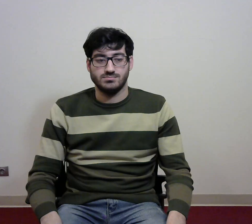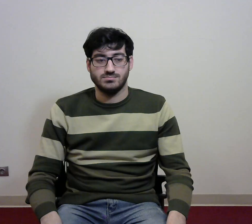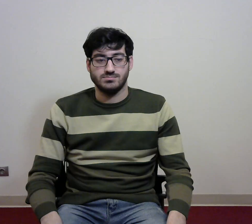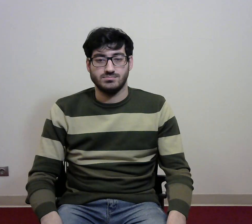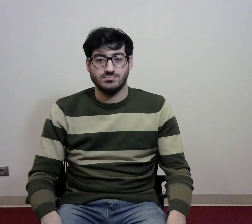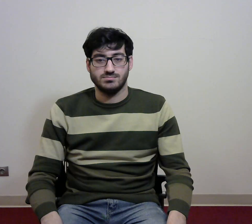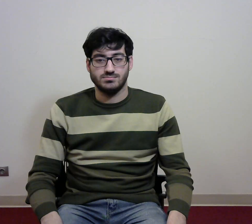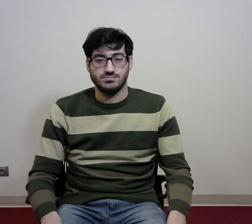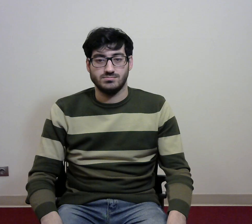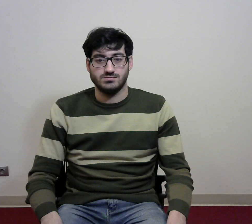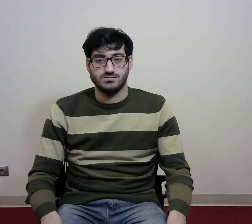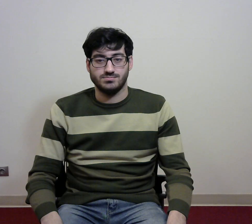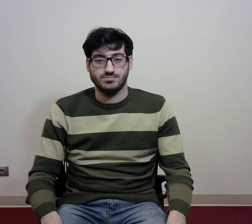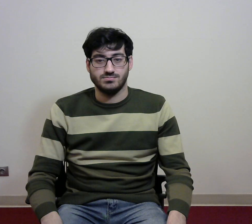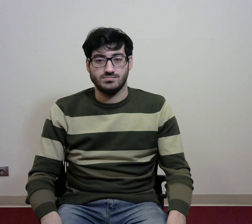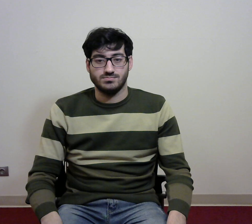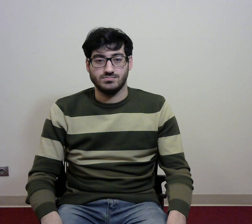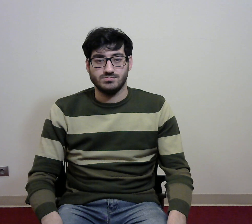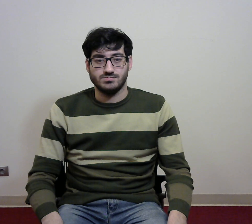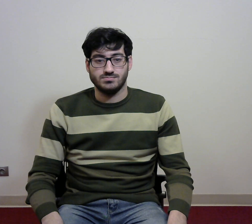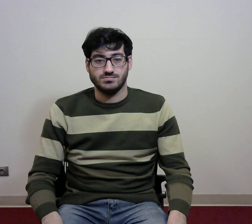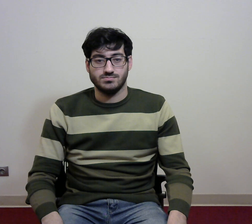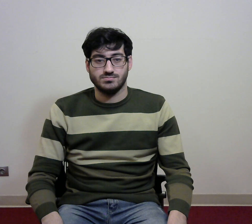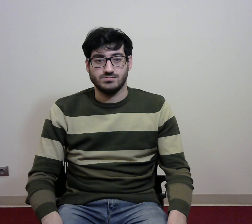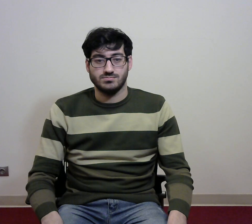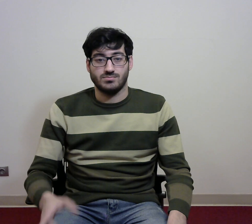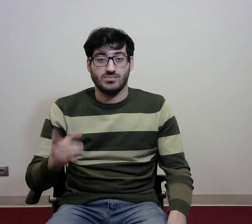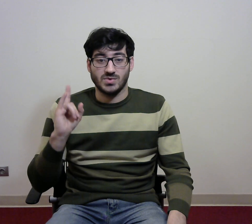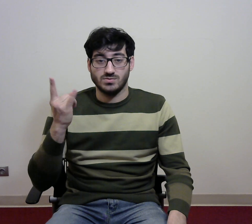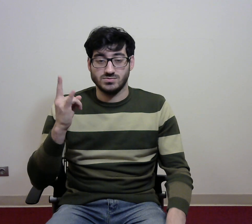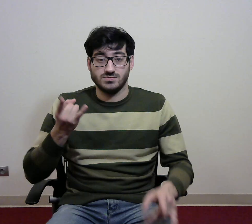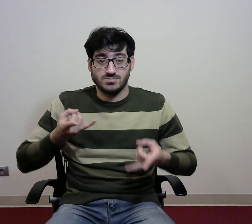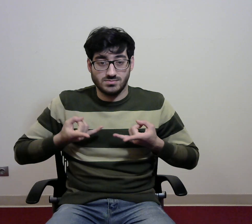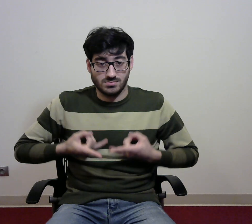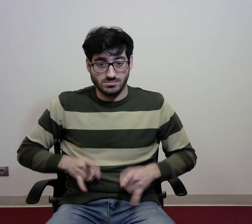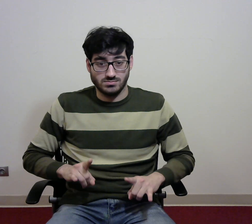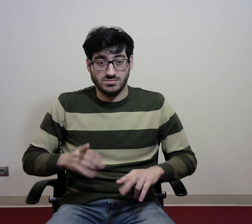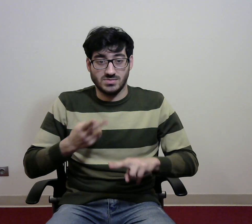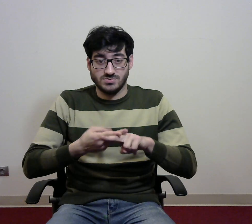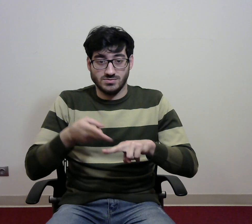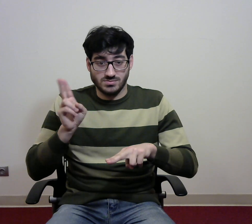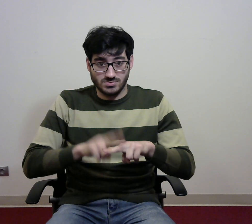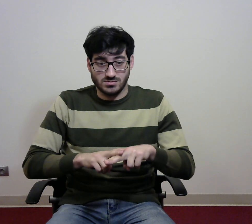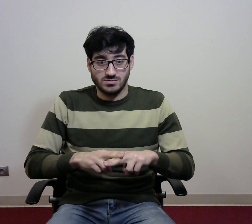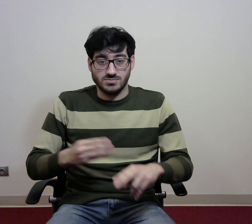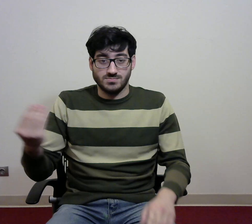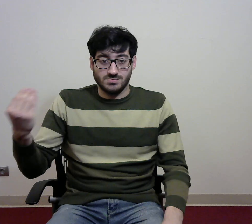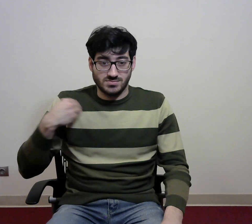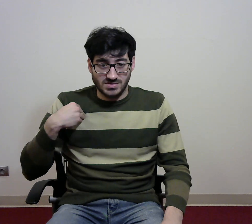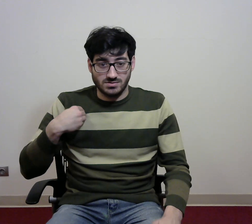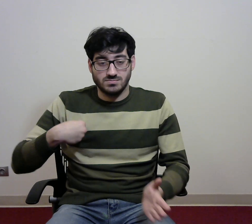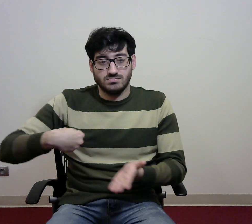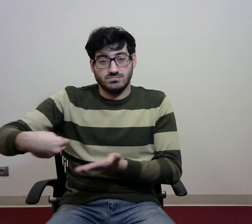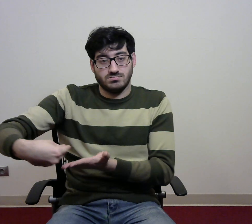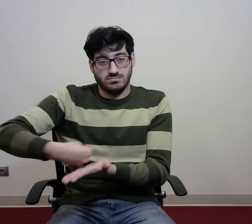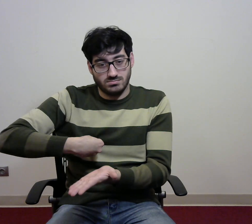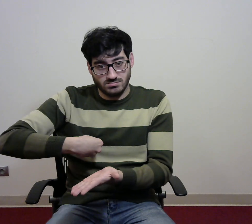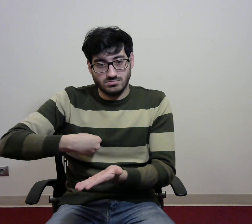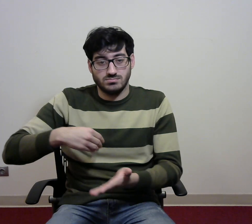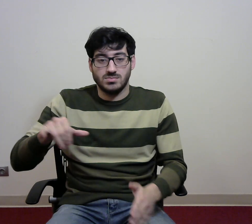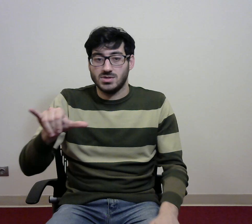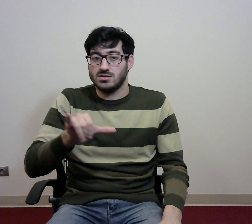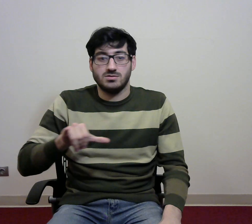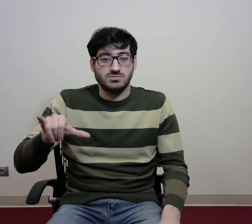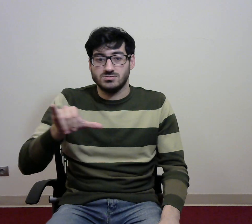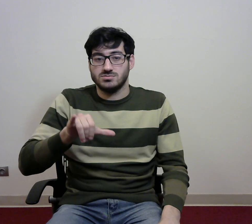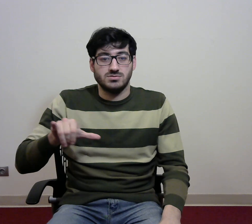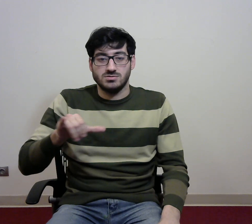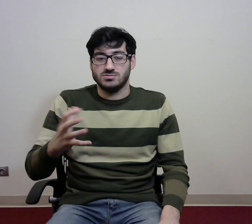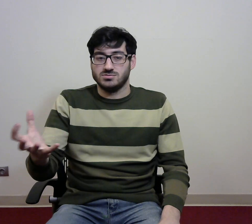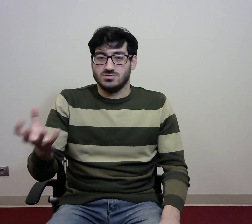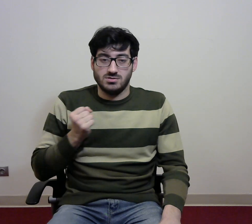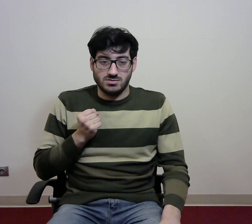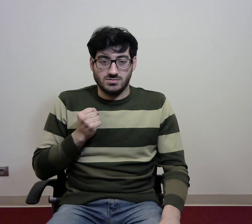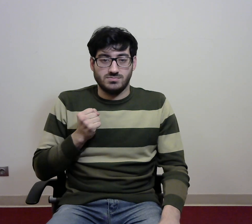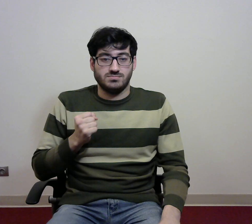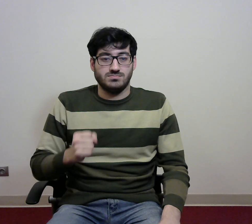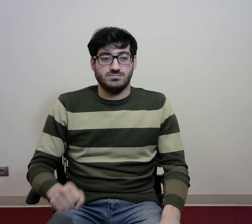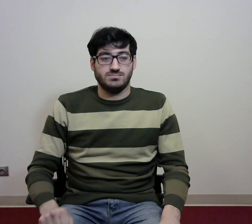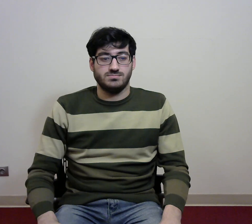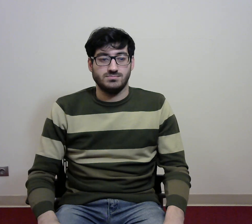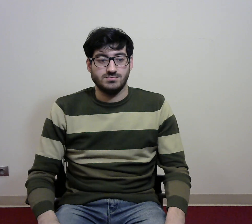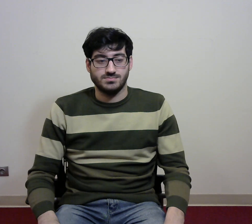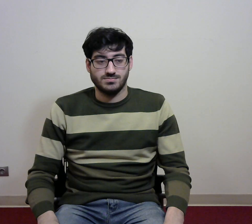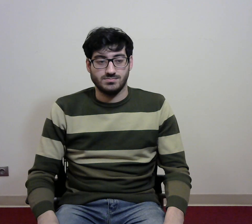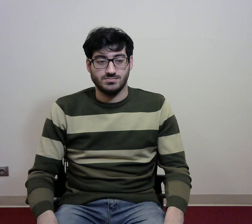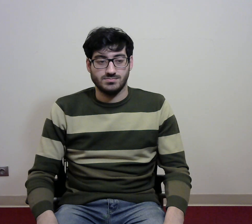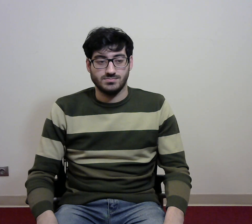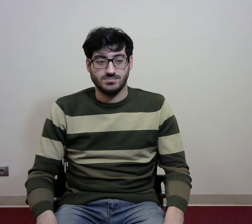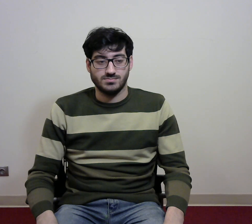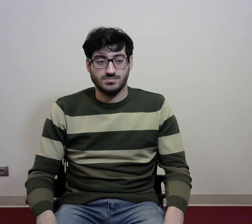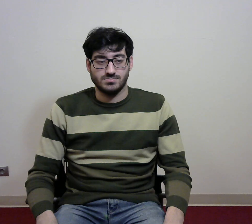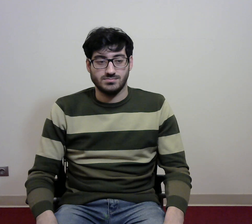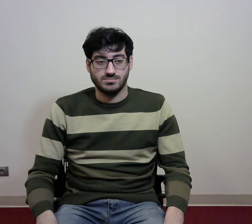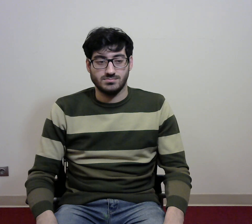Uşağın doğulmasına görə verilən ödəniş hardan alınır?